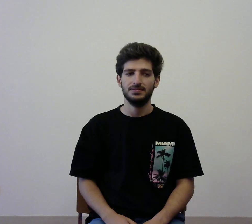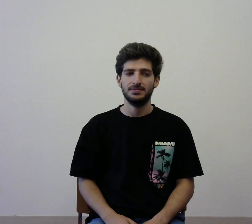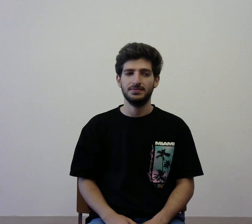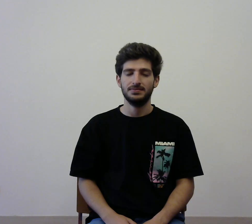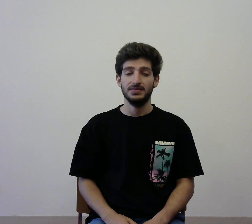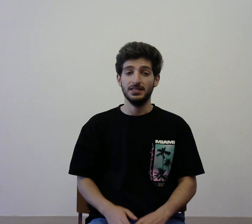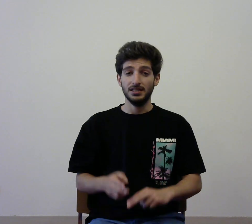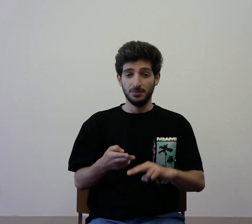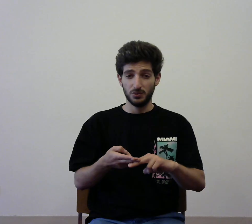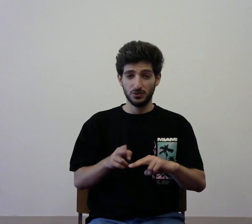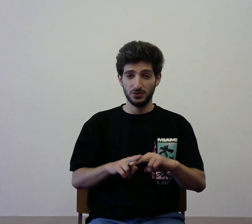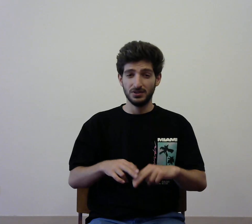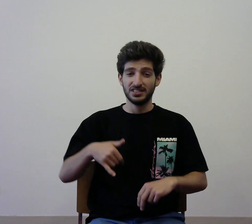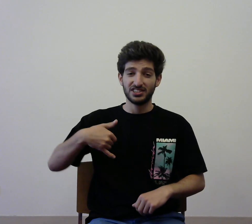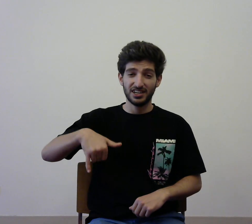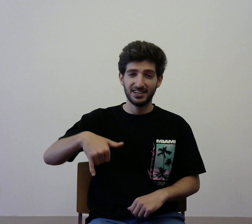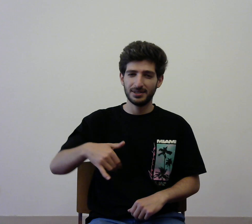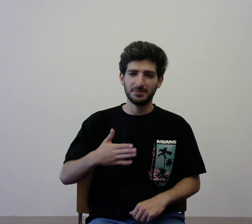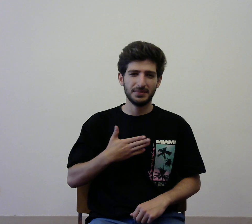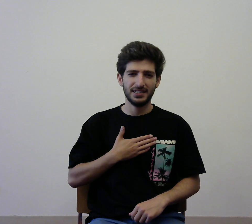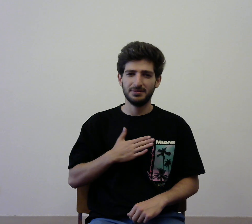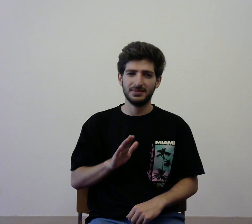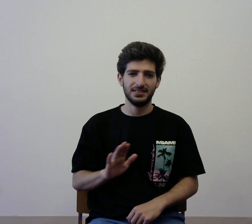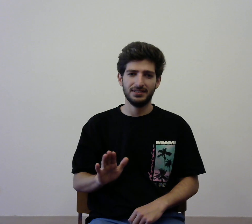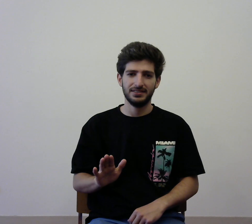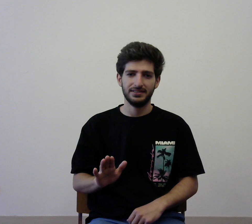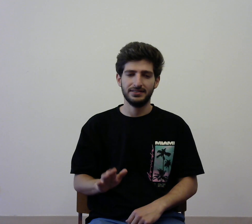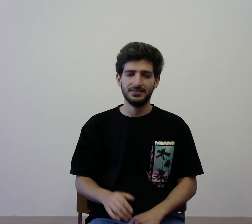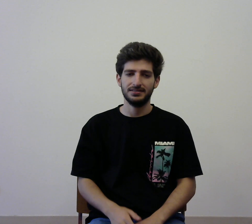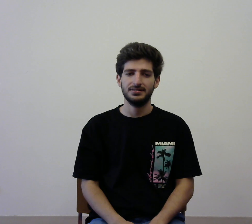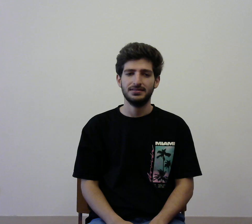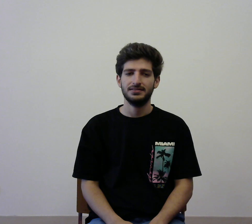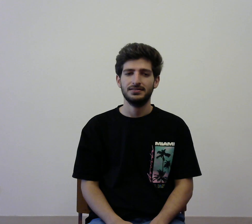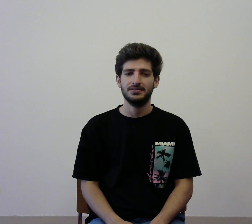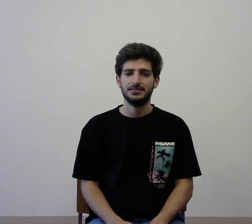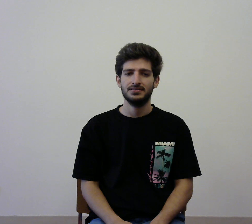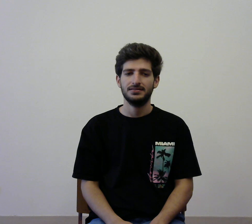Bu çanta mənim deyil